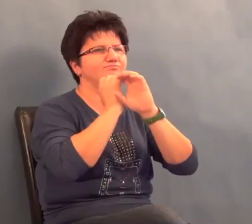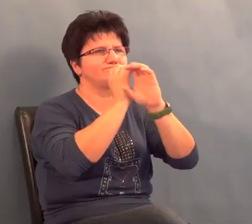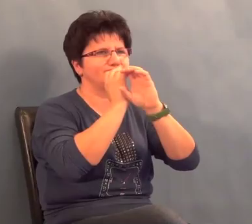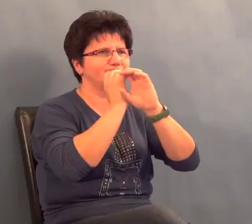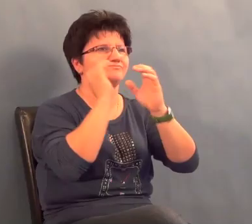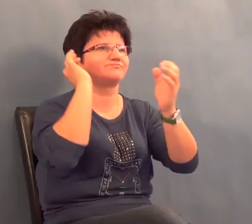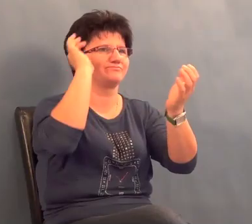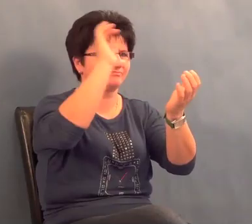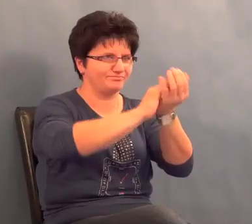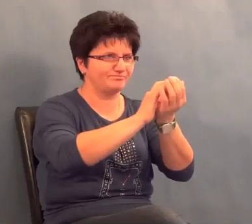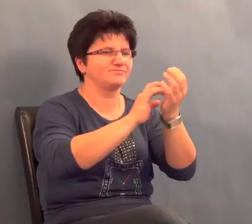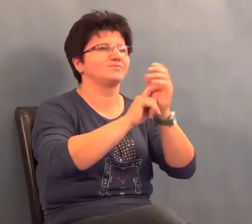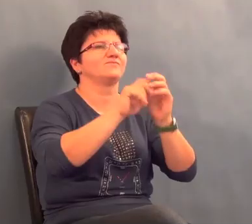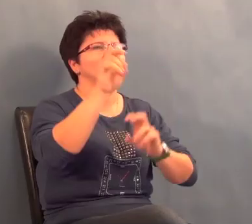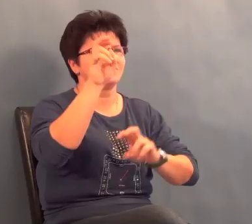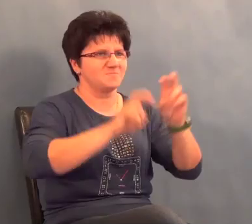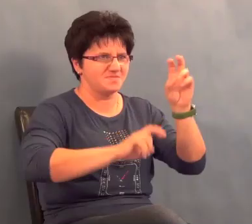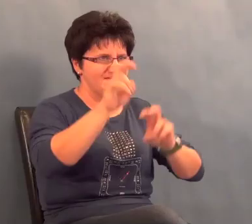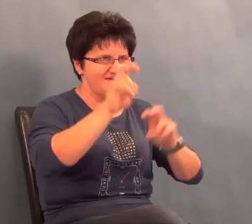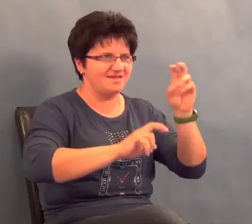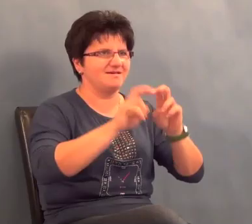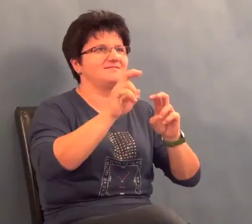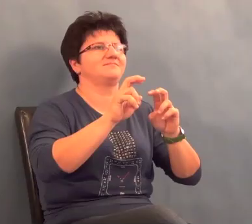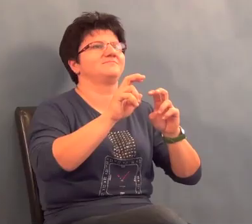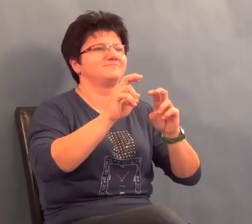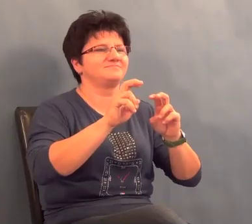Docierają do hotelu.